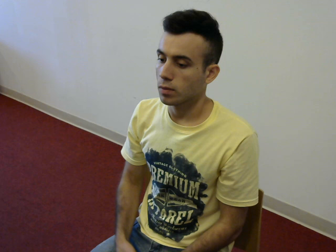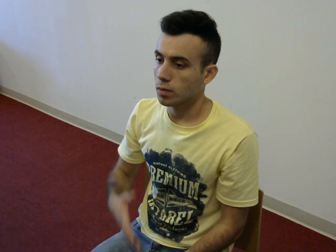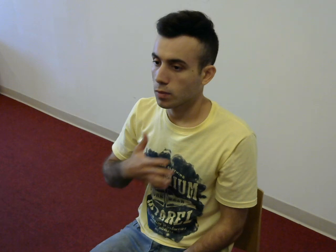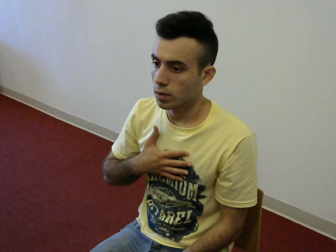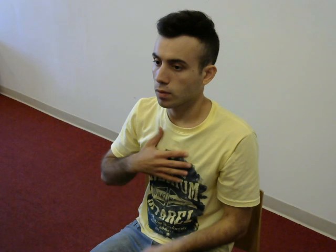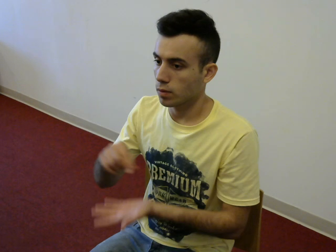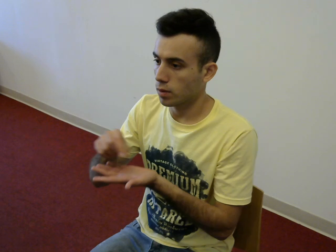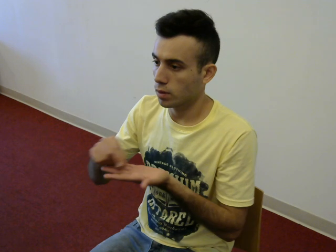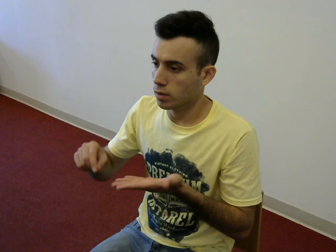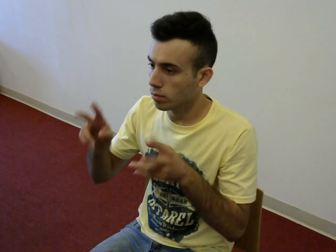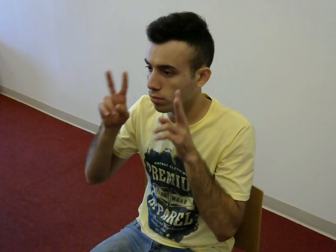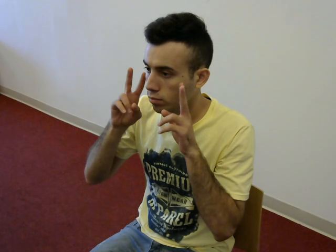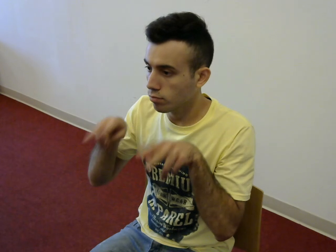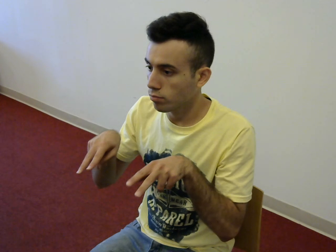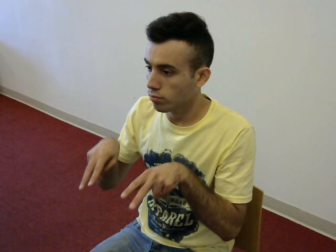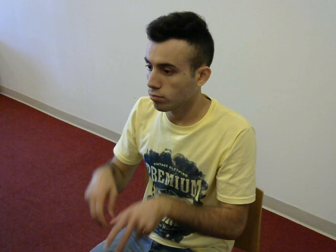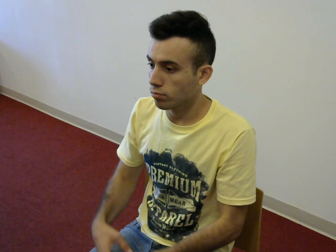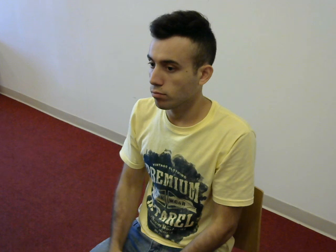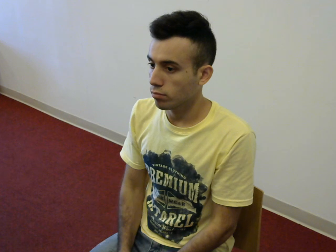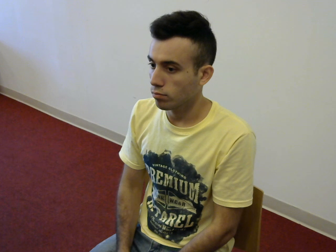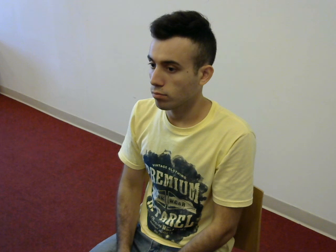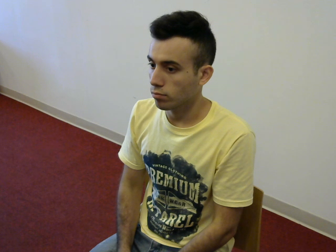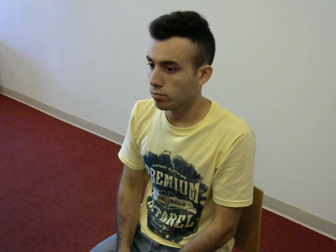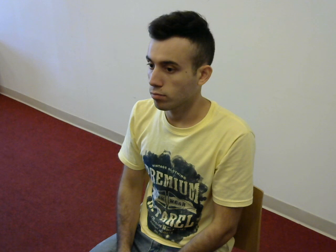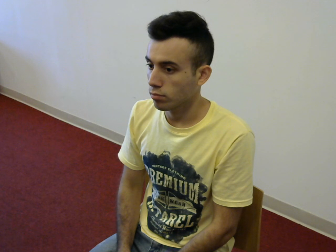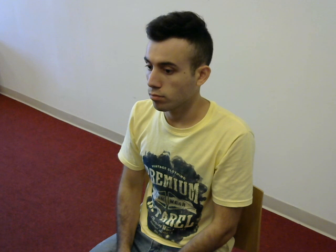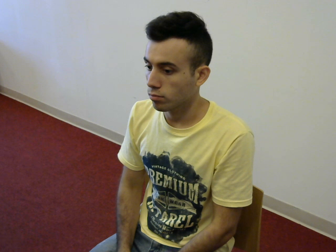Mən yaza bilmirəm